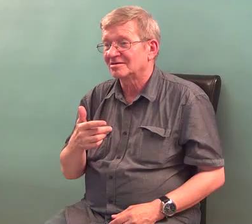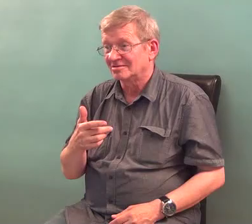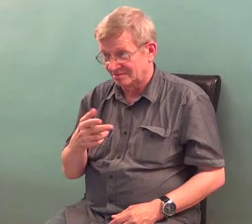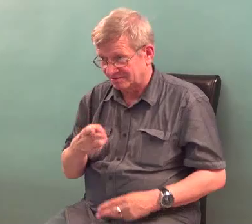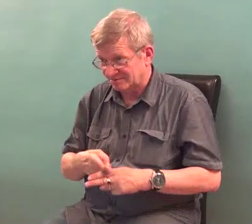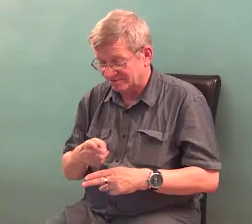Chore?